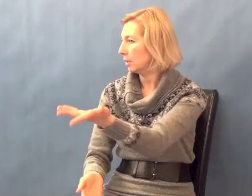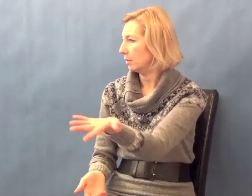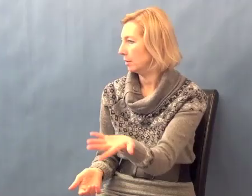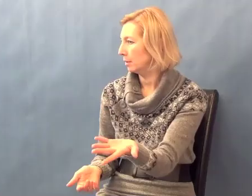Dobrze.